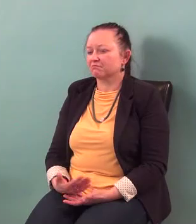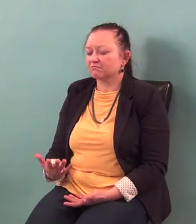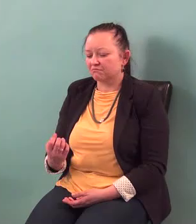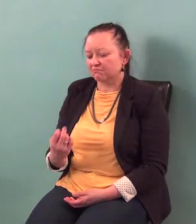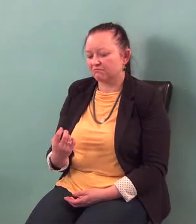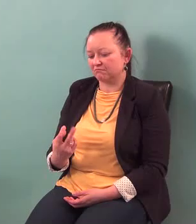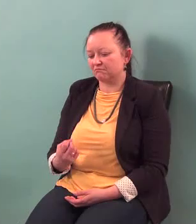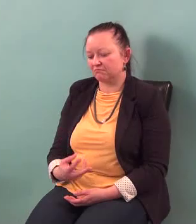Tak, tak, tak.